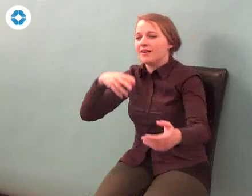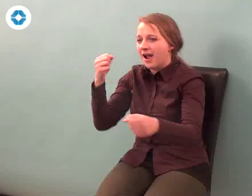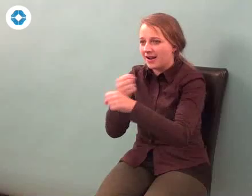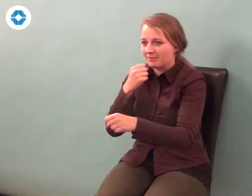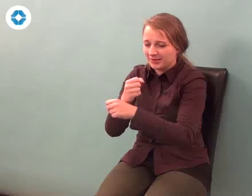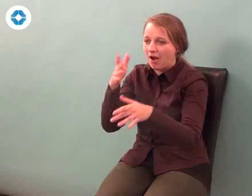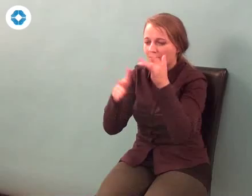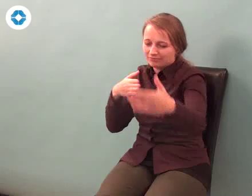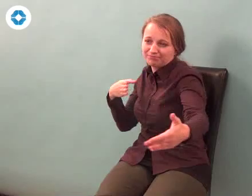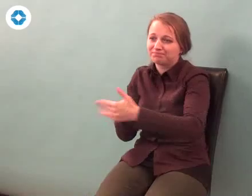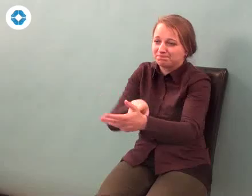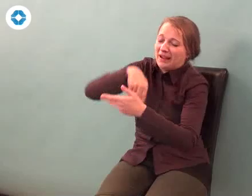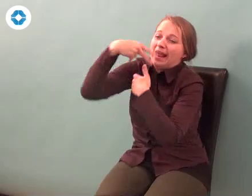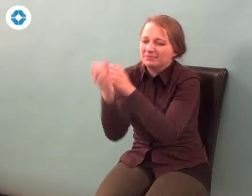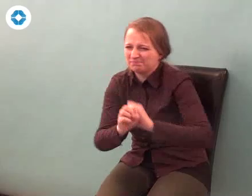Rower uderza w kamień i przewraca się.